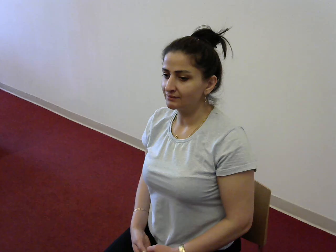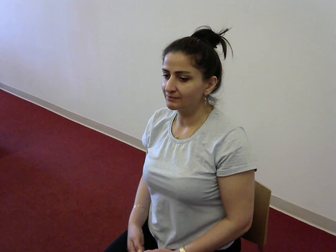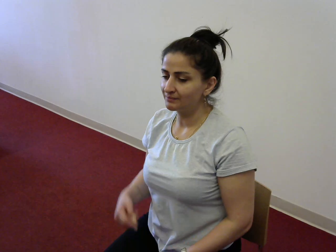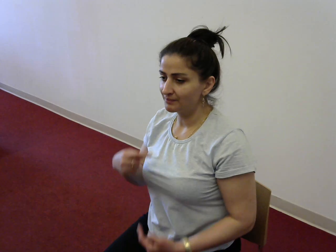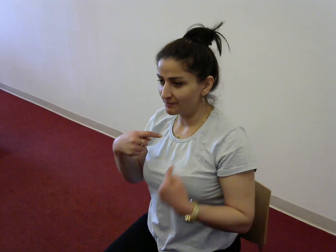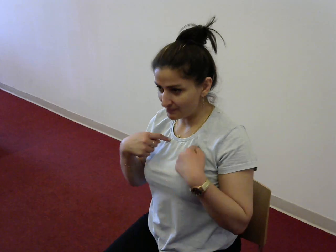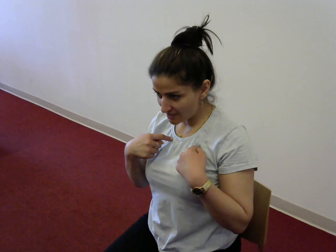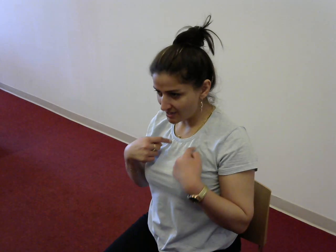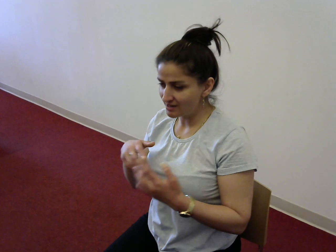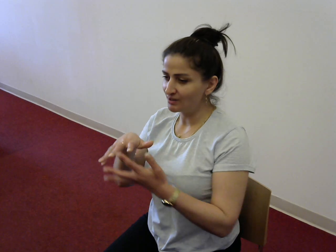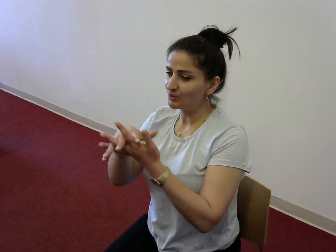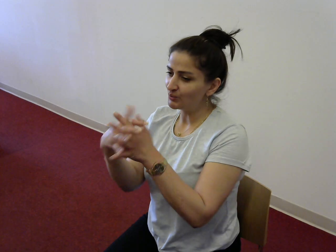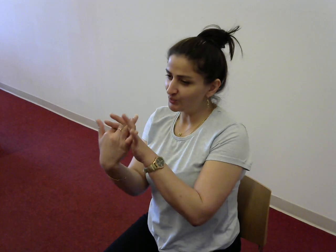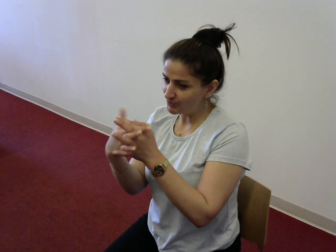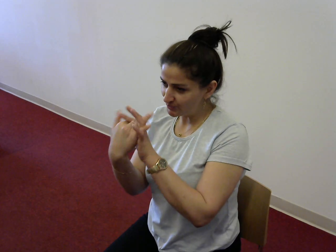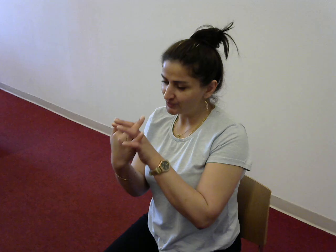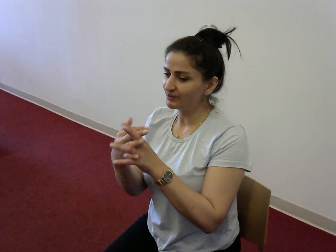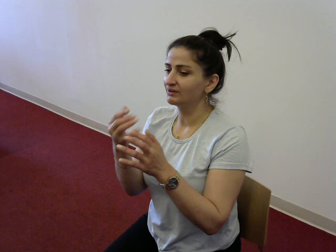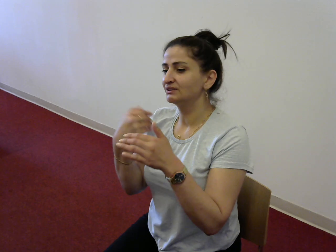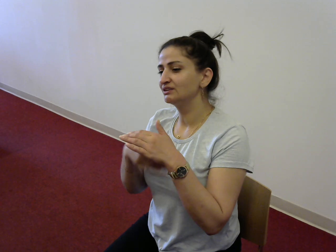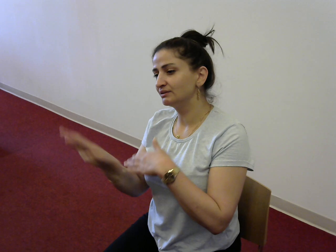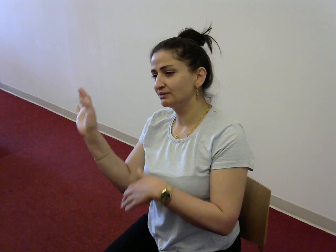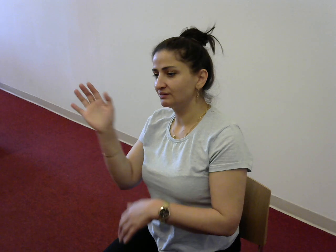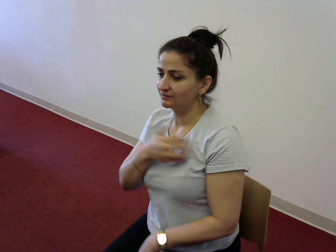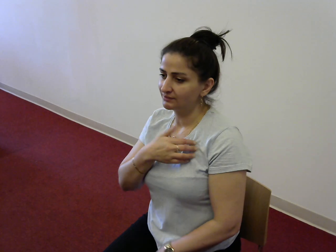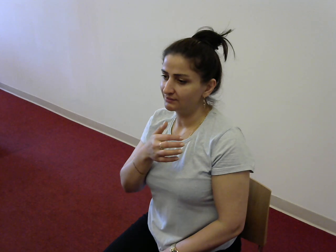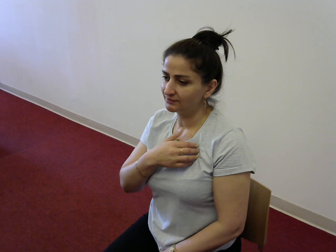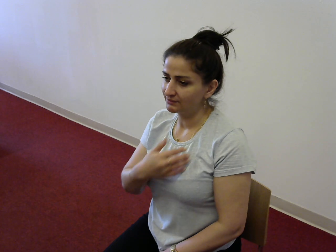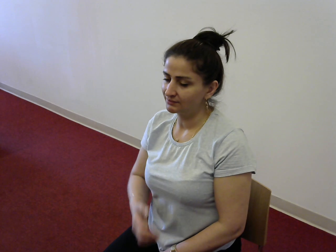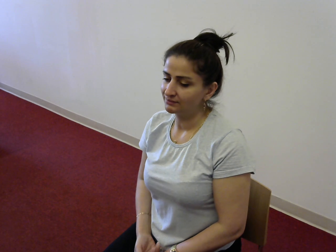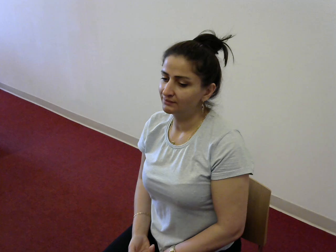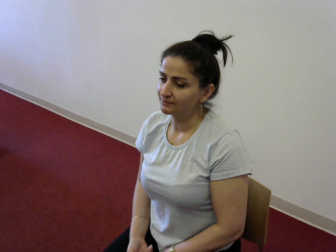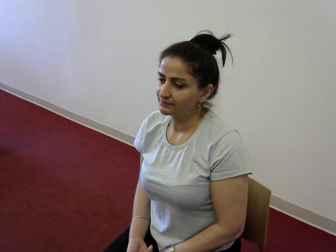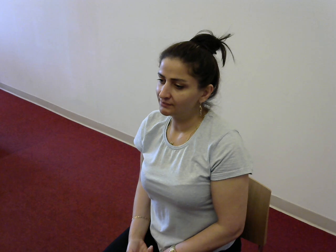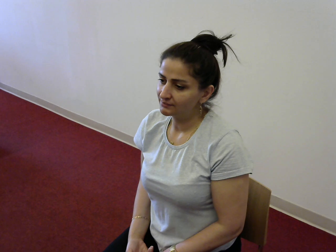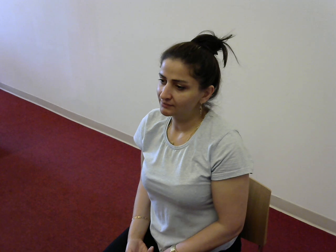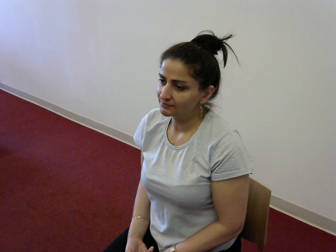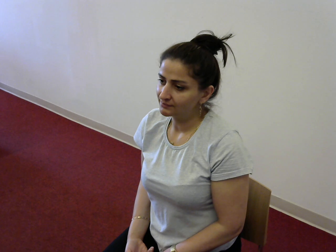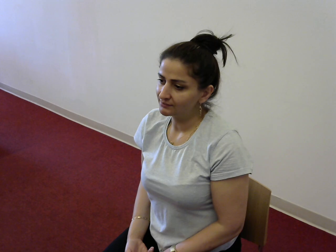Mən kəndə getmək istəyirəm